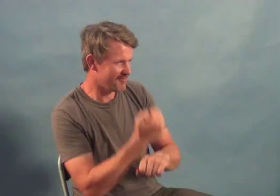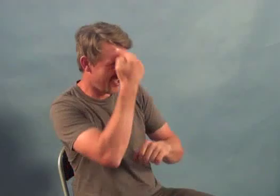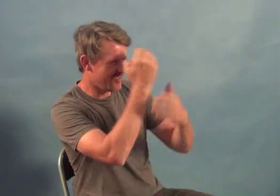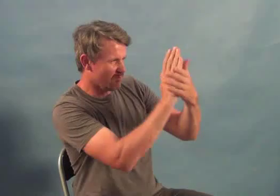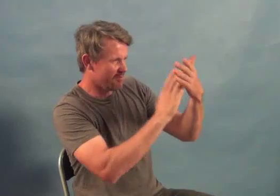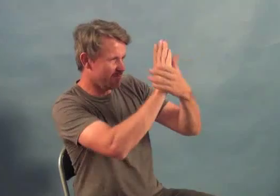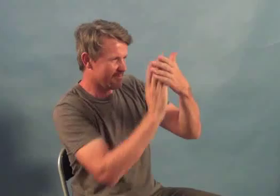Szyby się rozbiły.